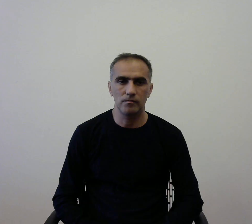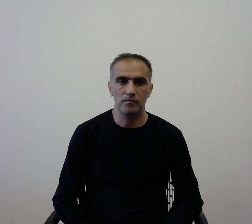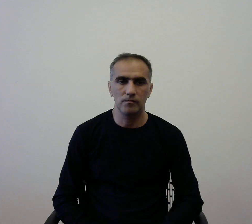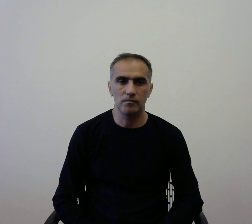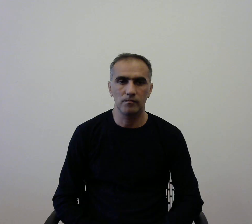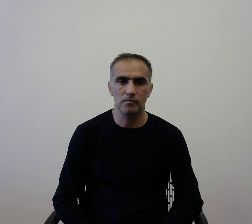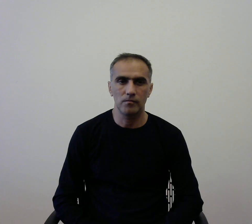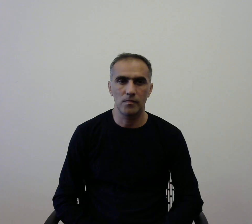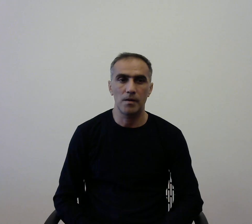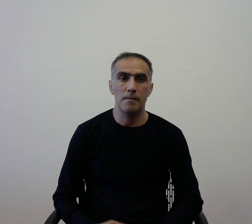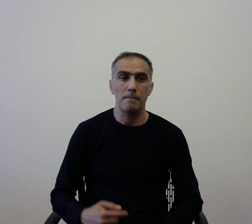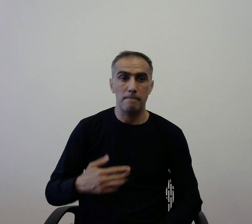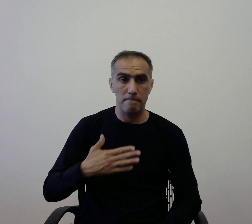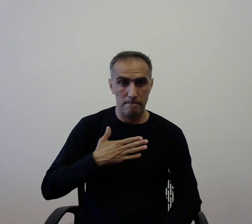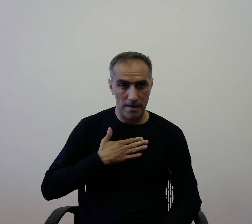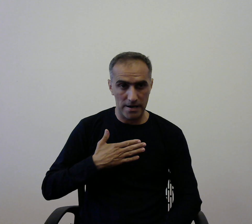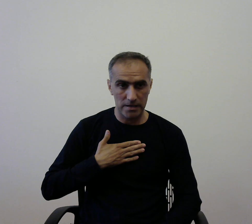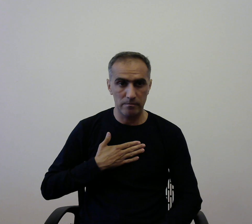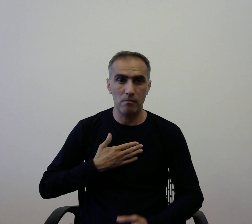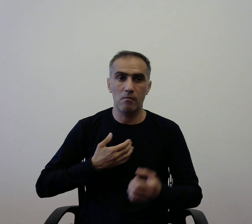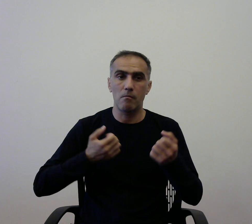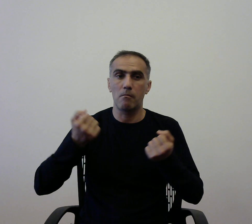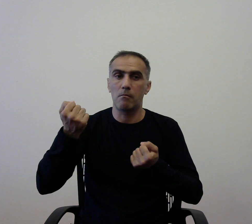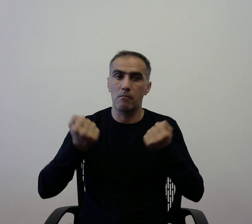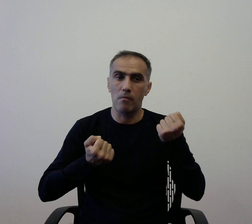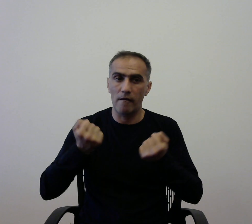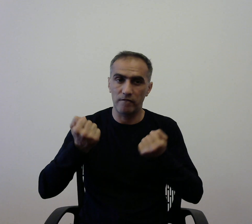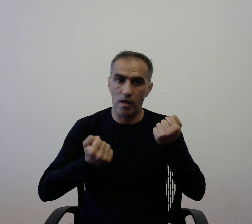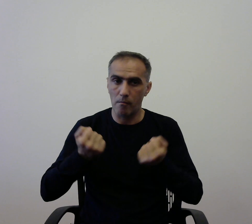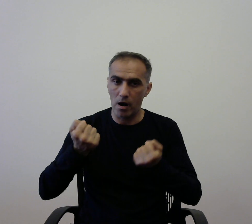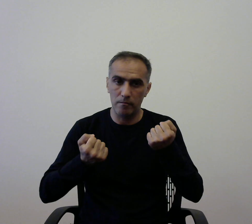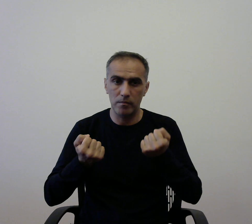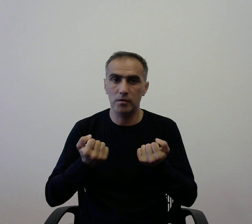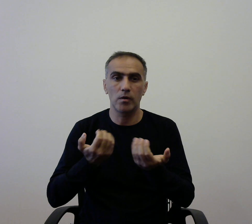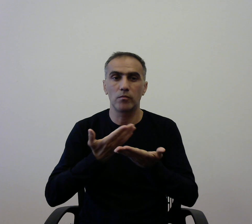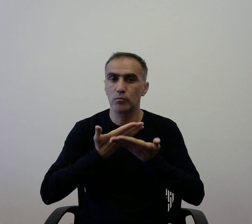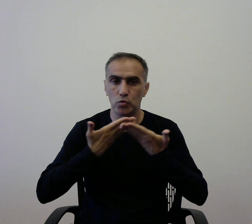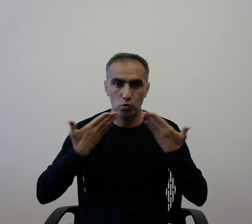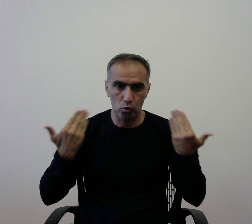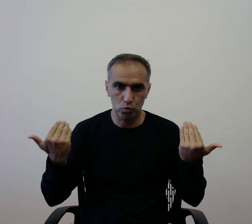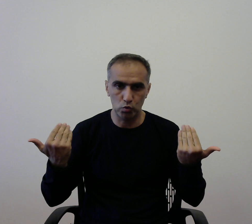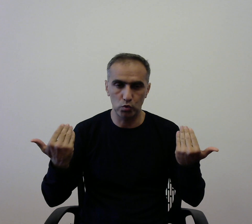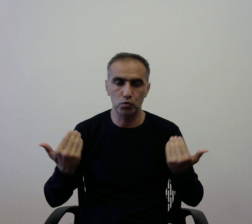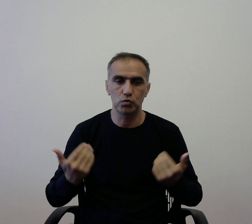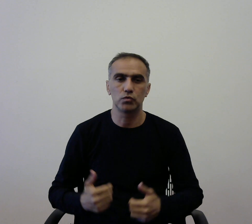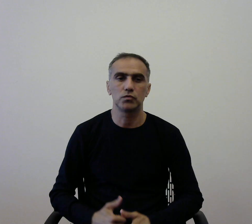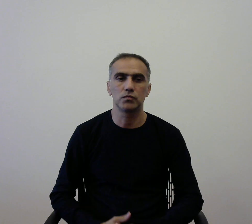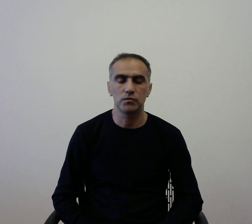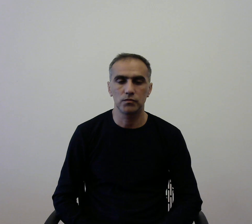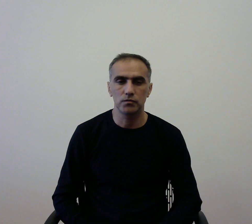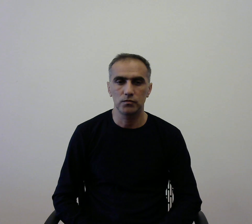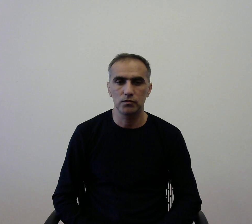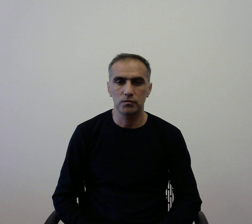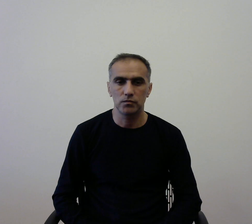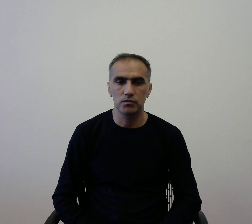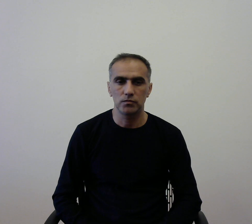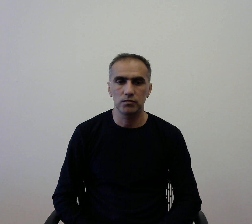Mənim avtomobilim yoxdur